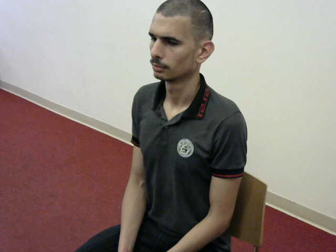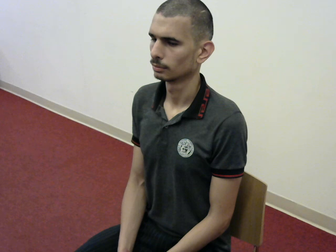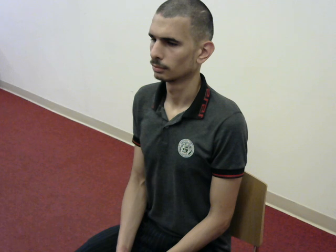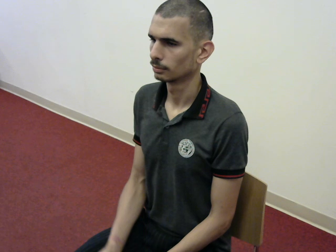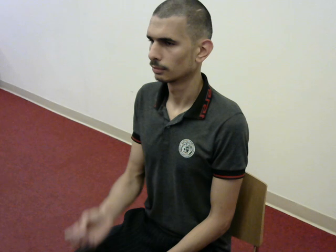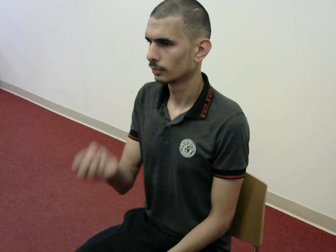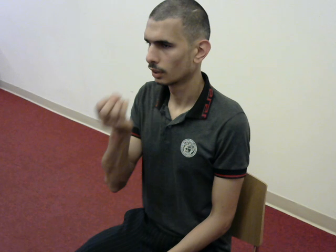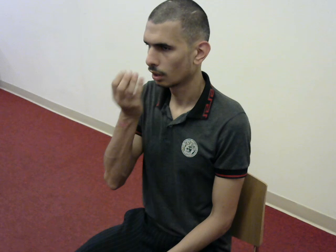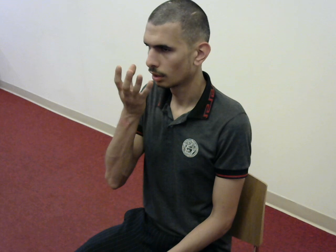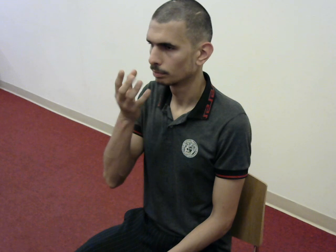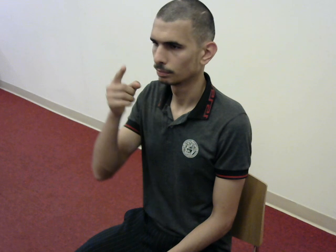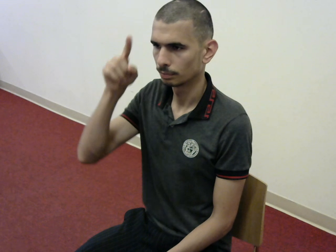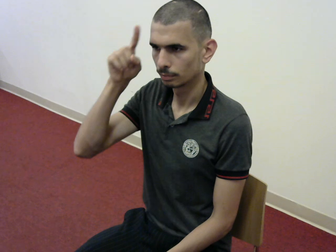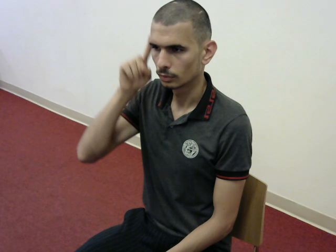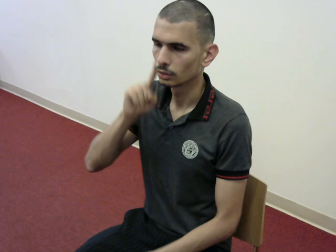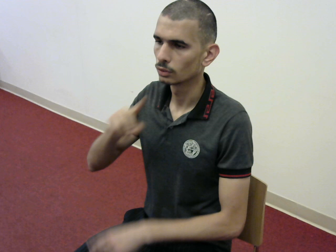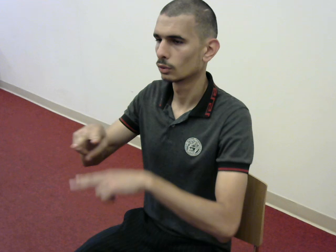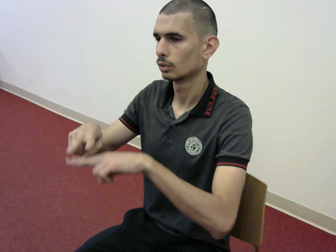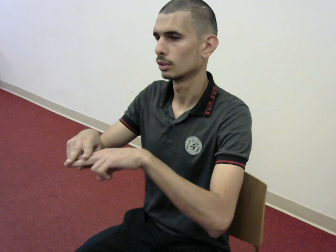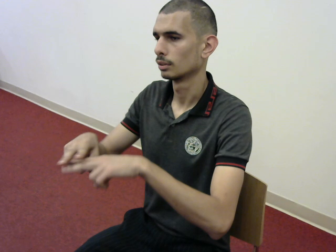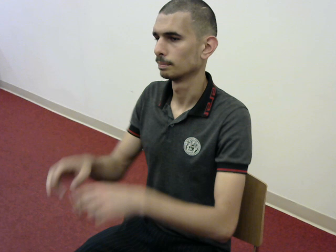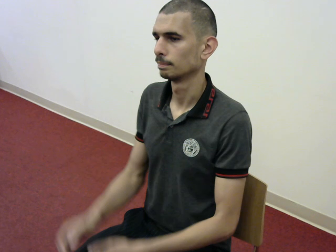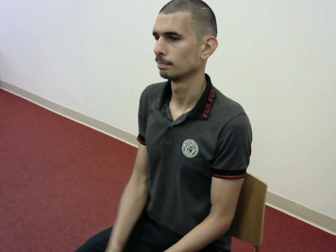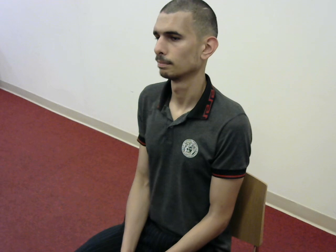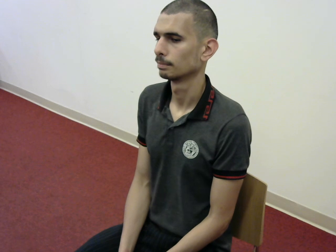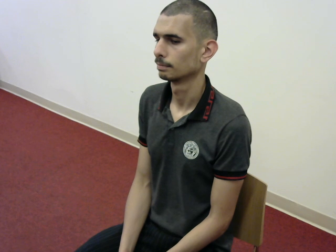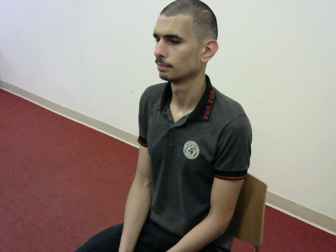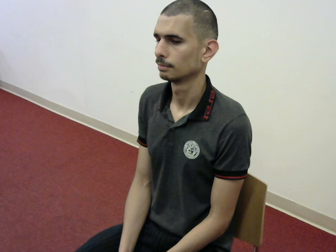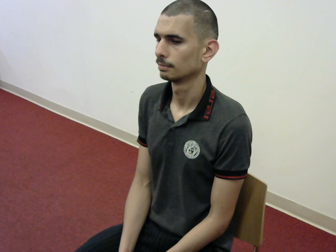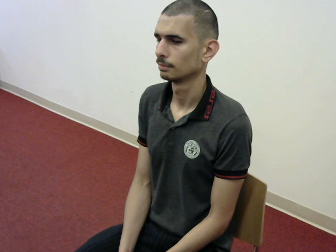Bakı Azərbaycanın paytaxtıdır